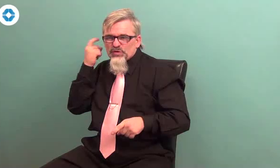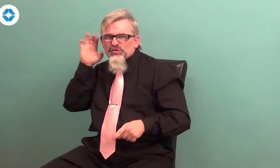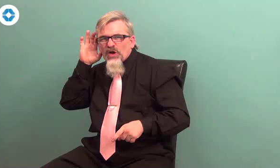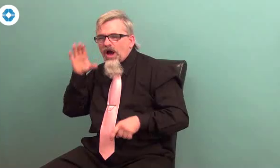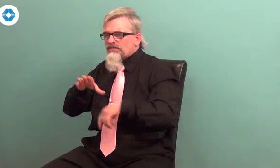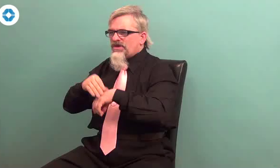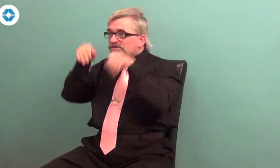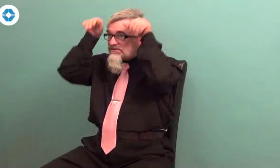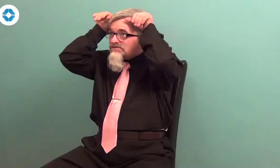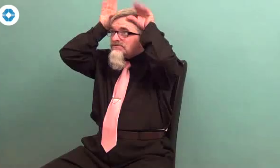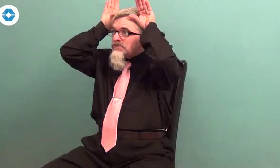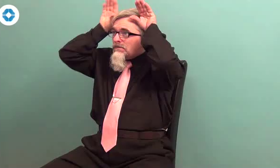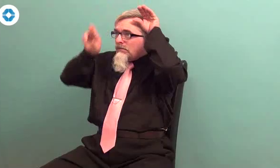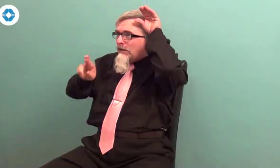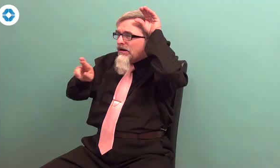Pies podnosi uszy i warczy.